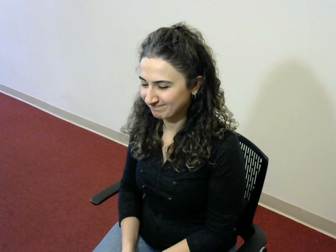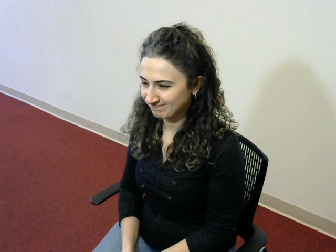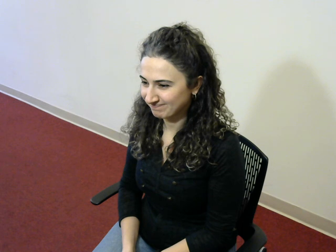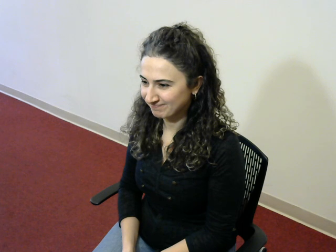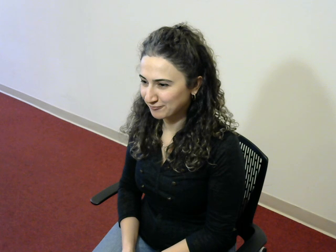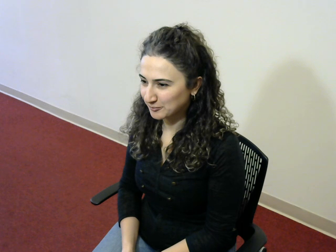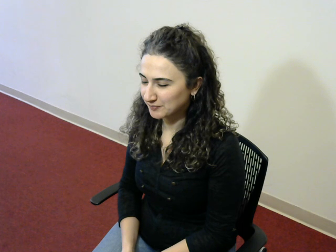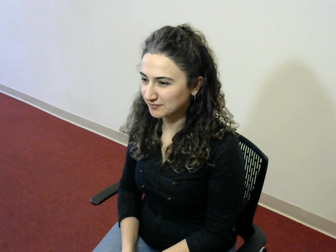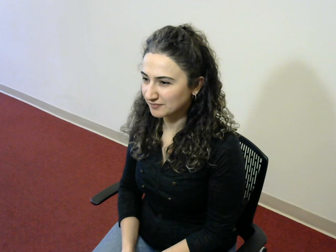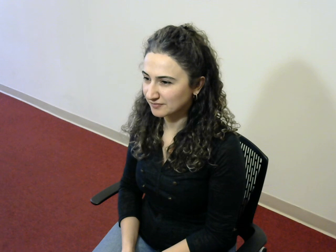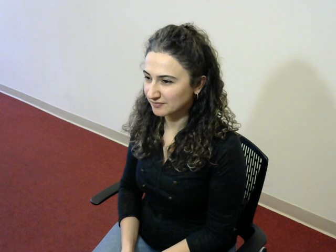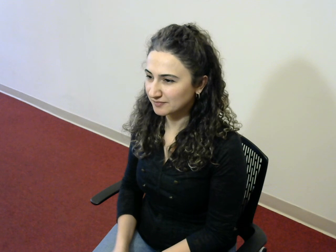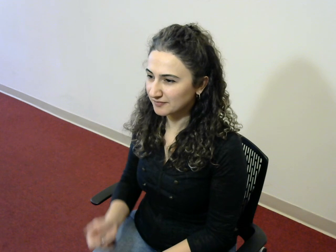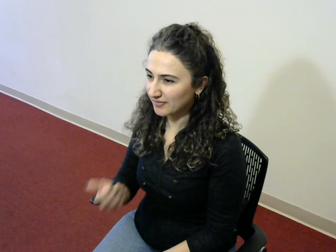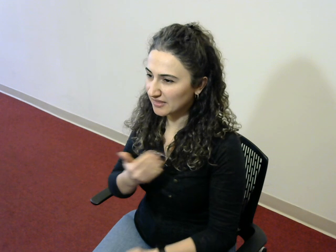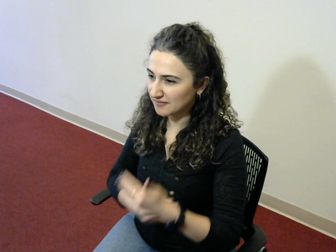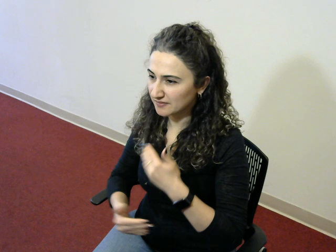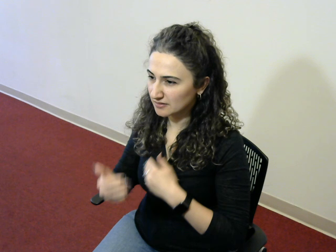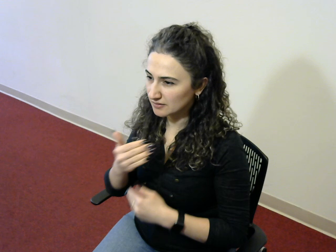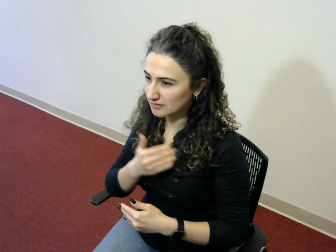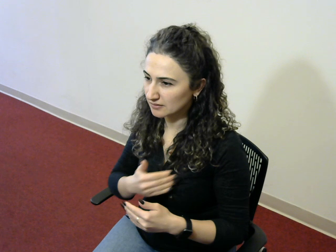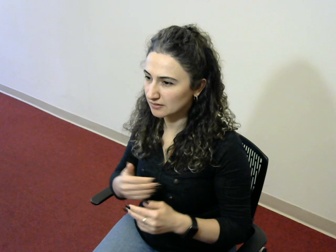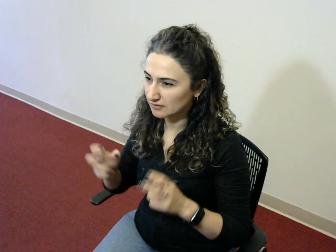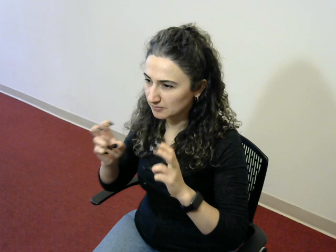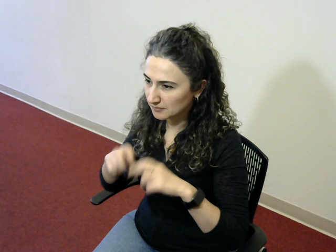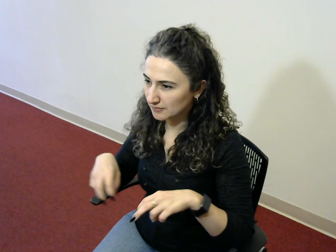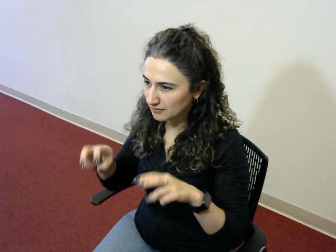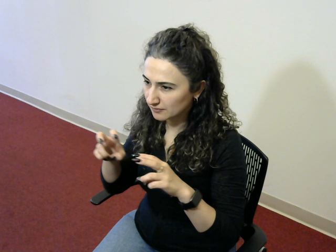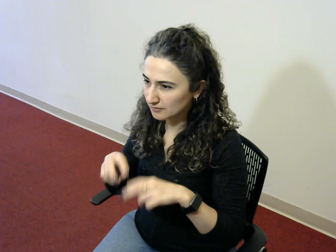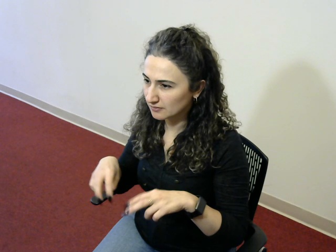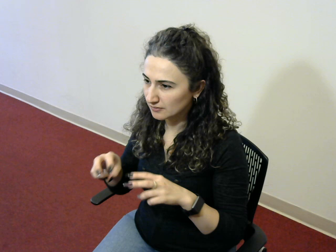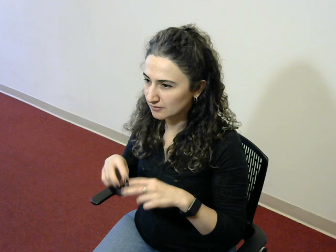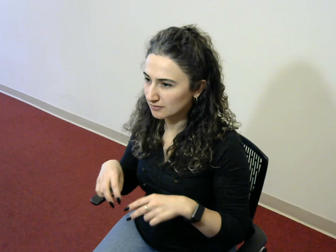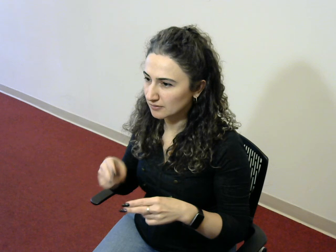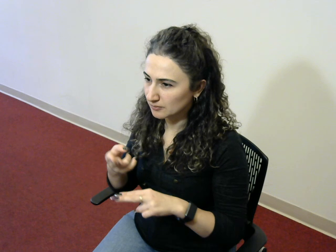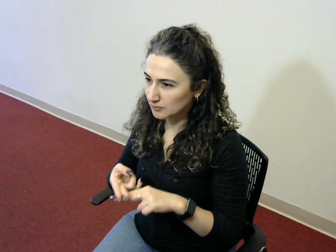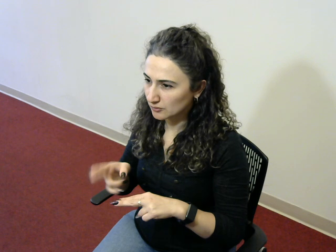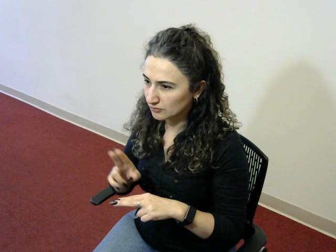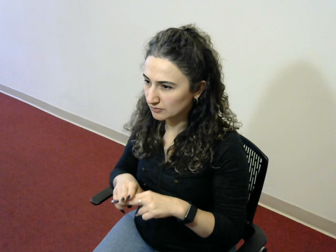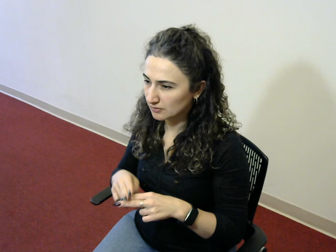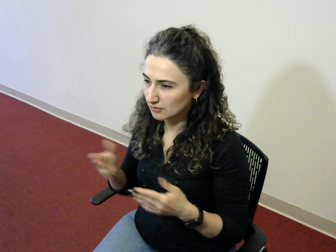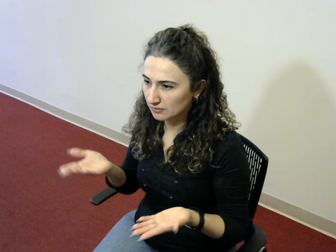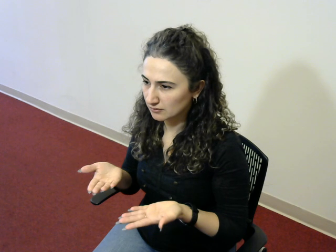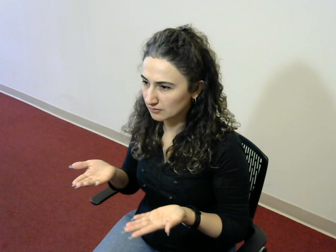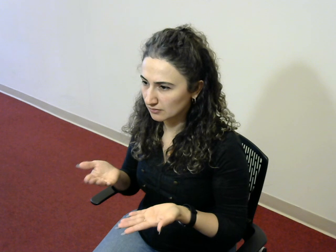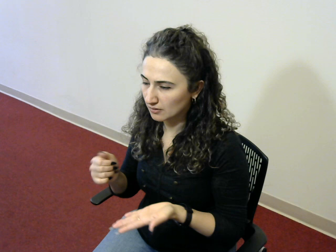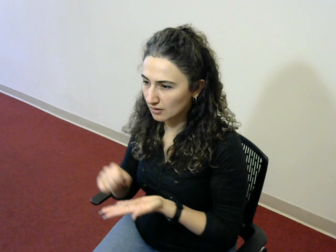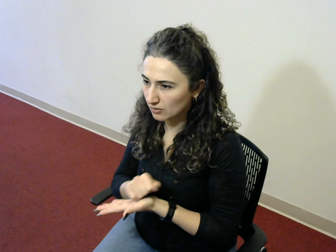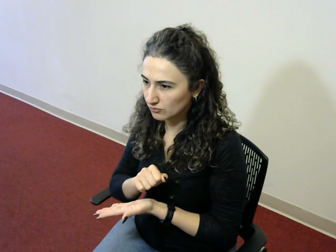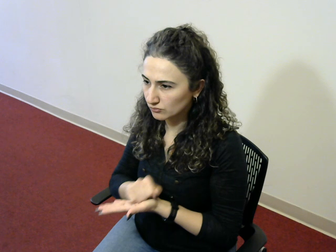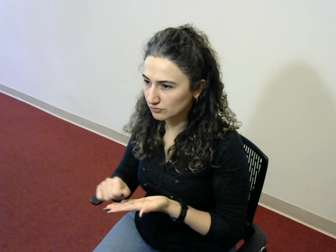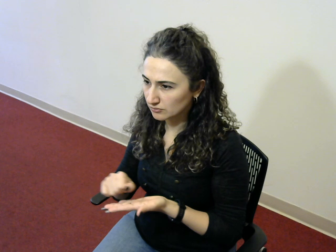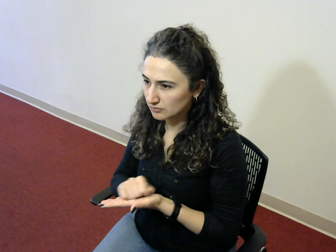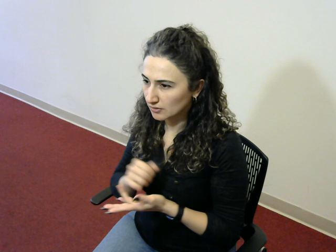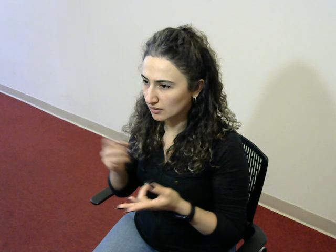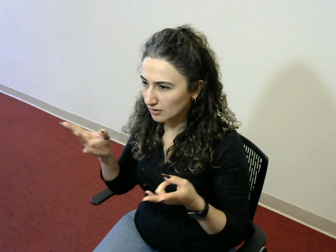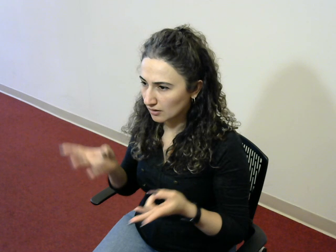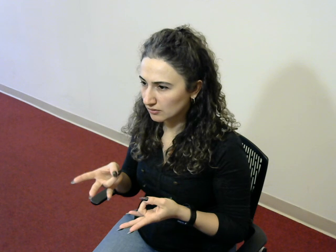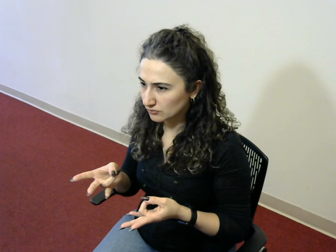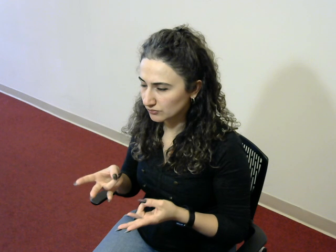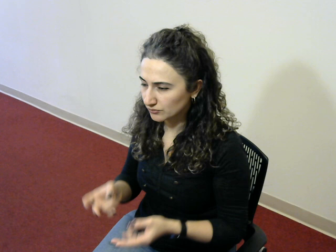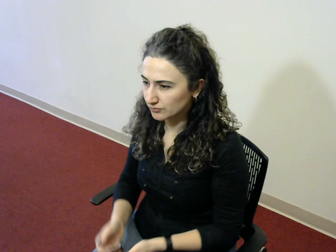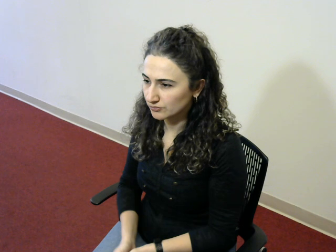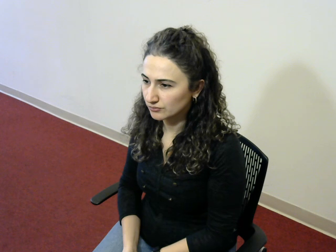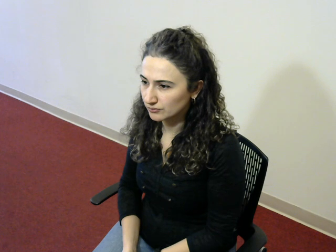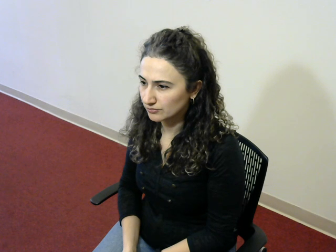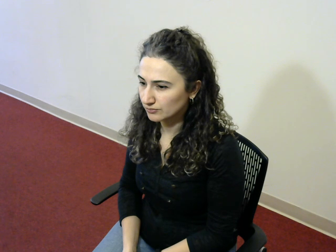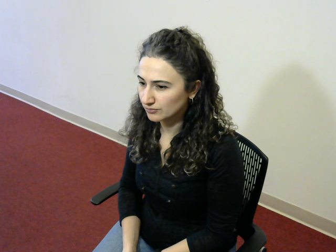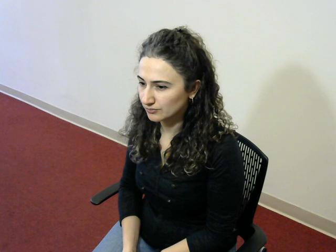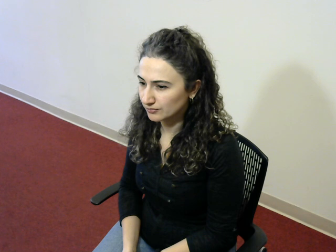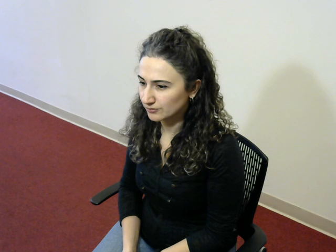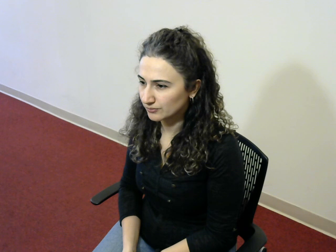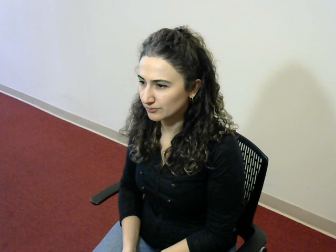Əlilliyin müəyyən edilməsi üçün hansı sənədlər lazımdır